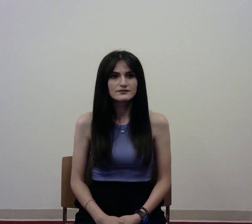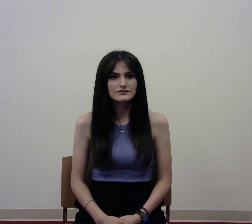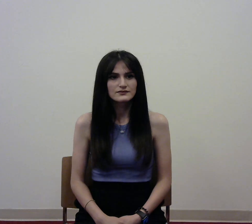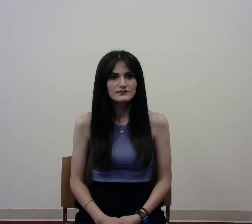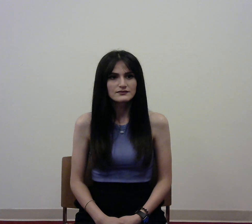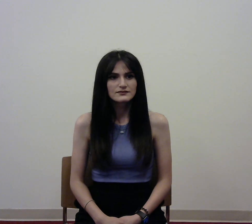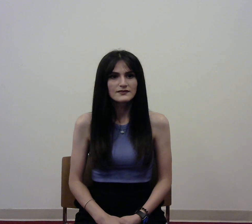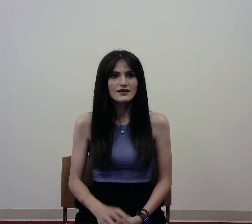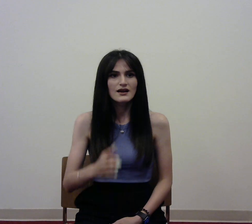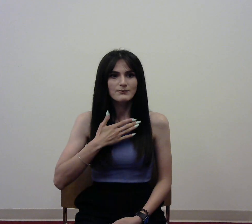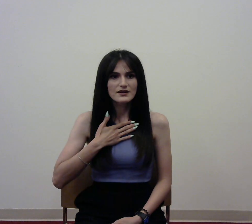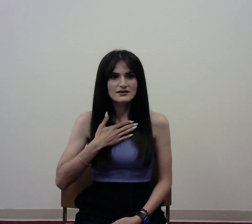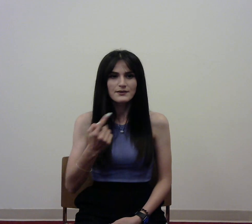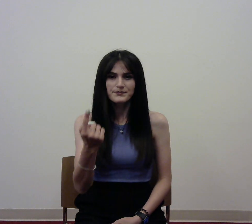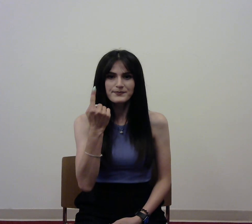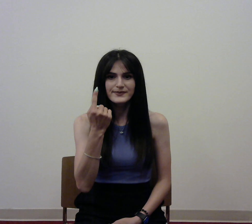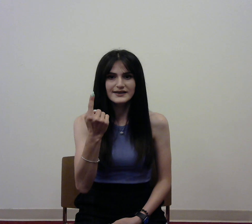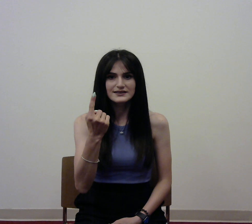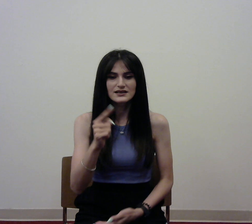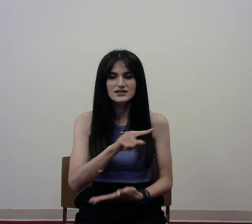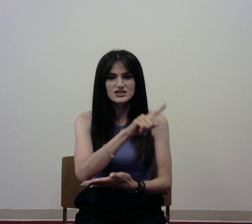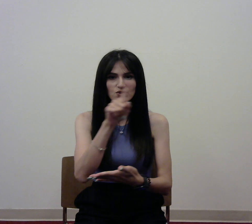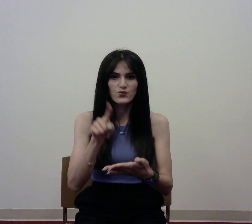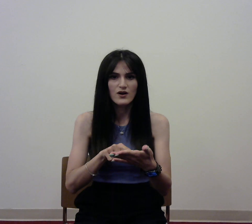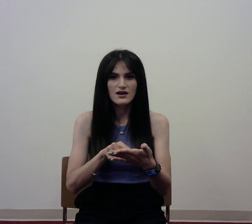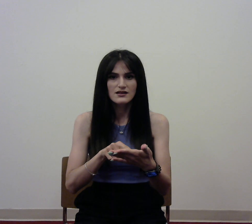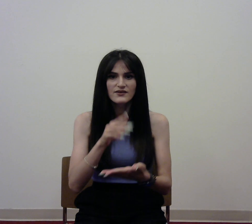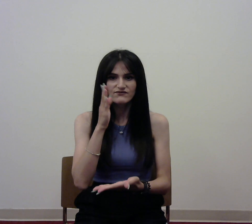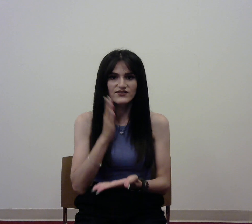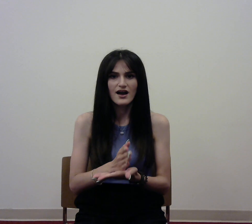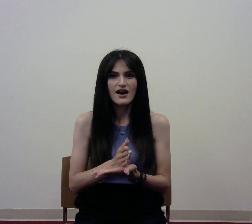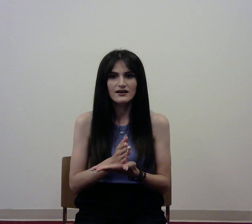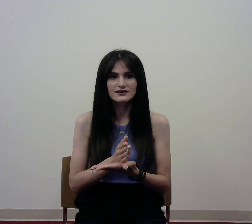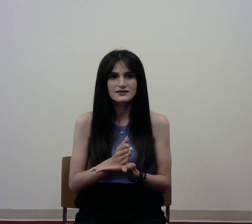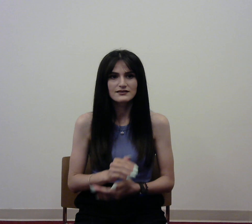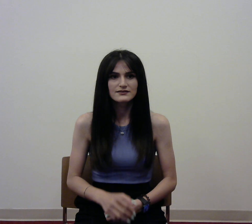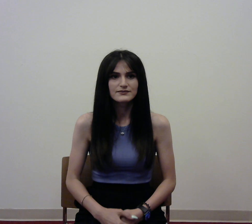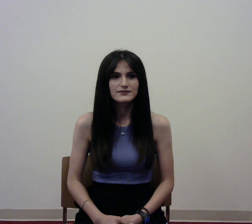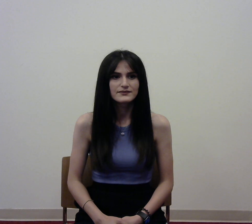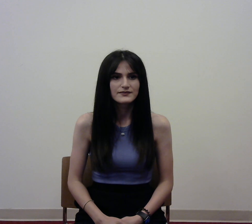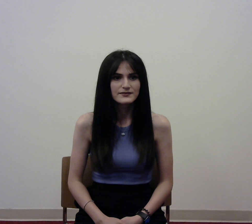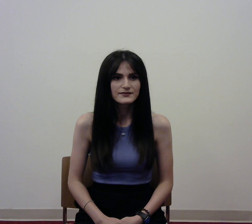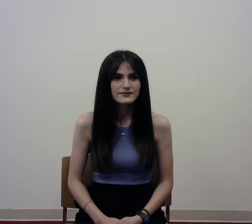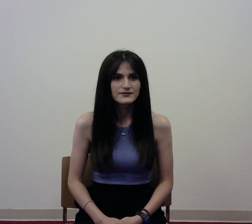Mənim bir sualım var